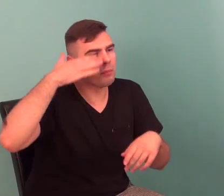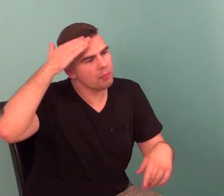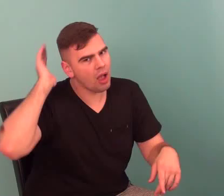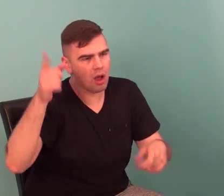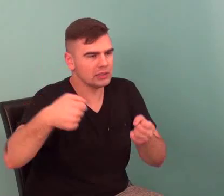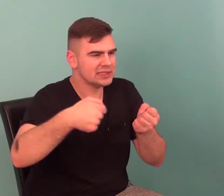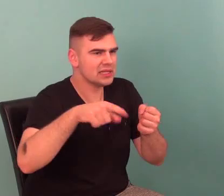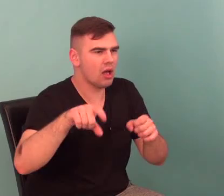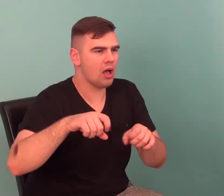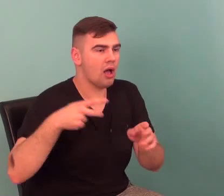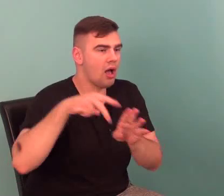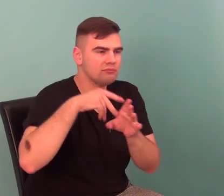A ten chłopiec idzie prowadząc rower, nie chce wsiąść na niego.